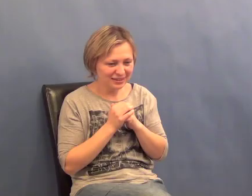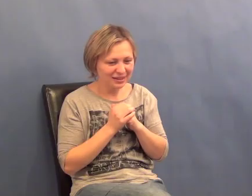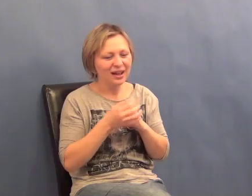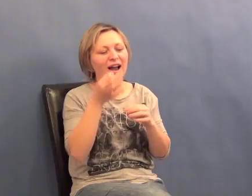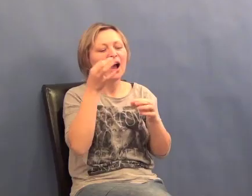Kot.